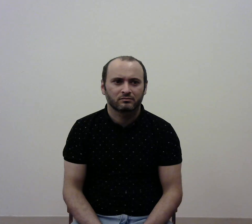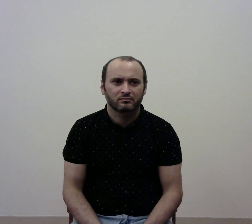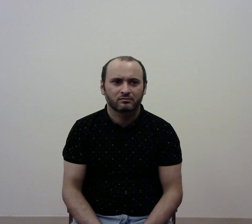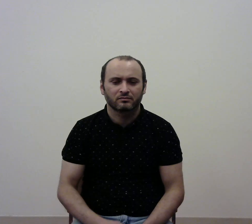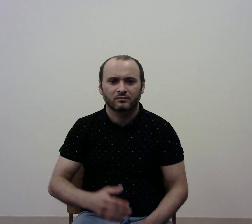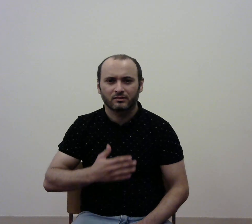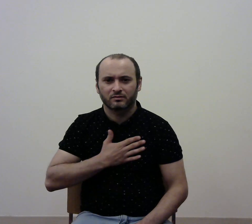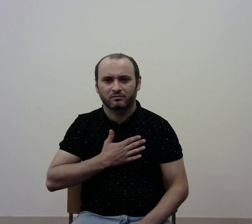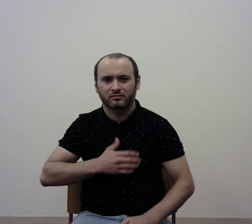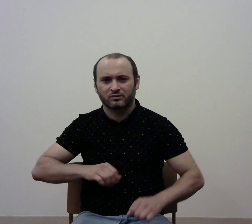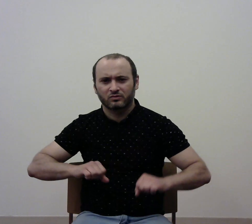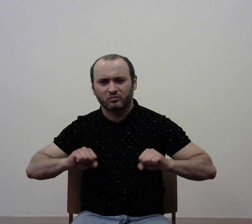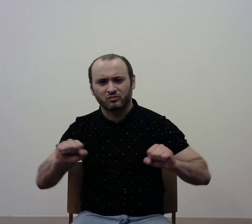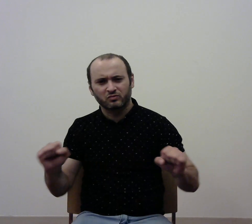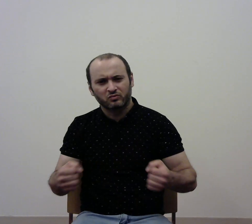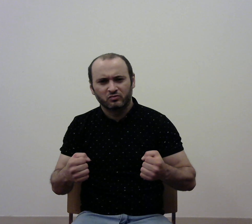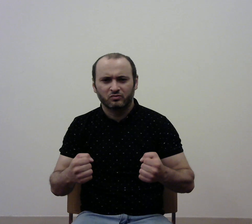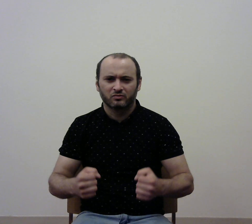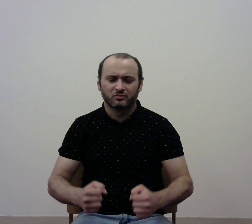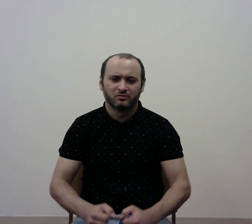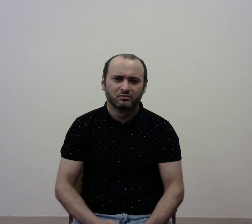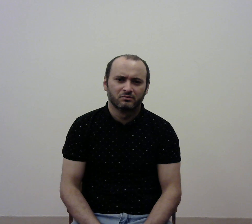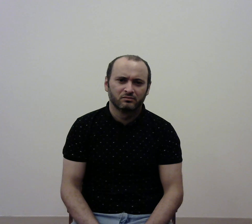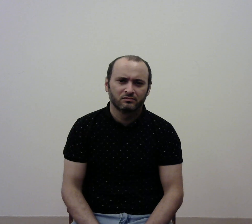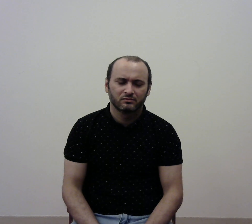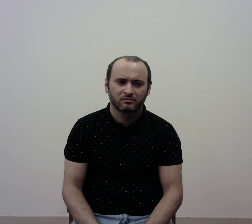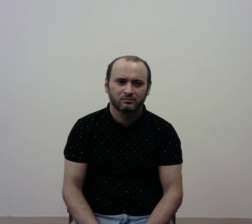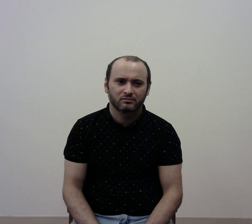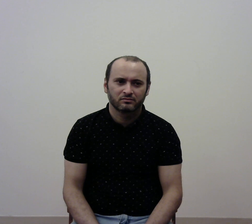Mənə soyuqdur